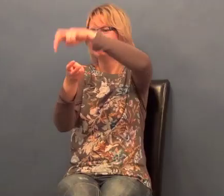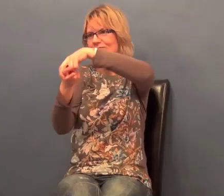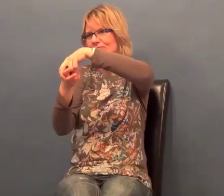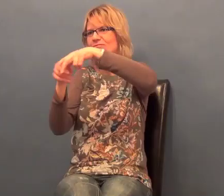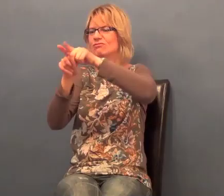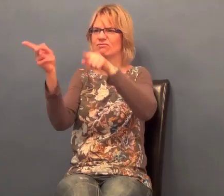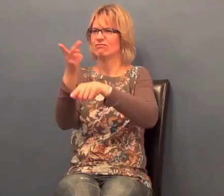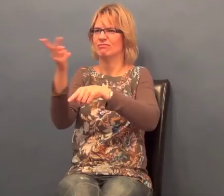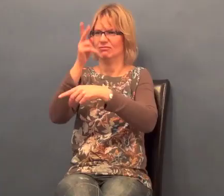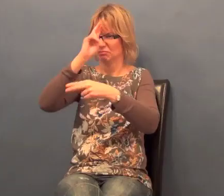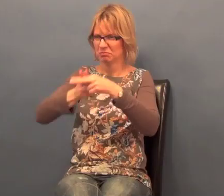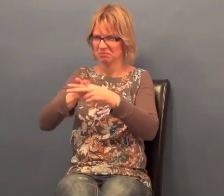Obaj już zasnęli głębokim snem.